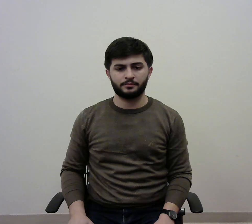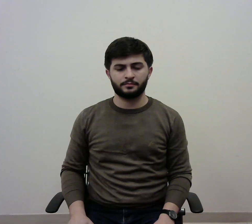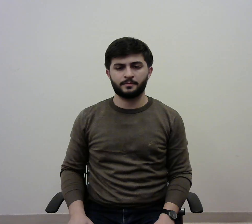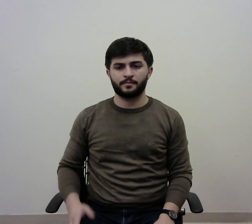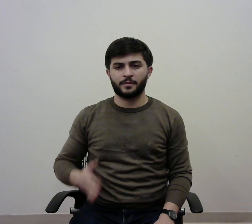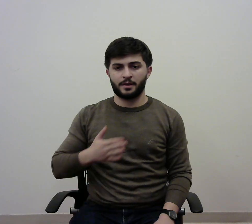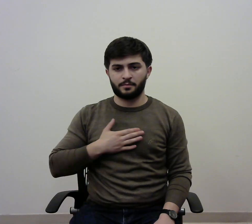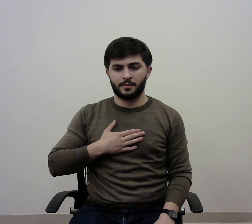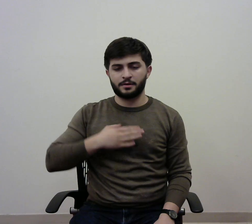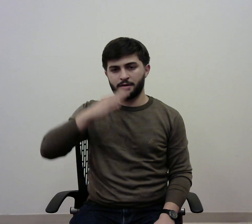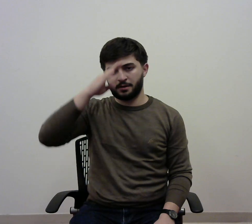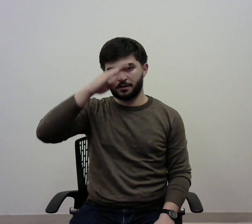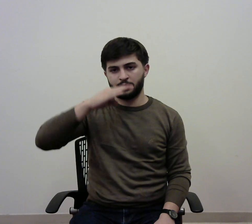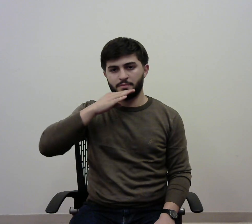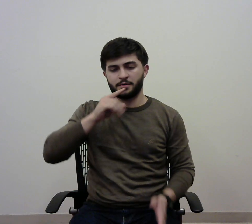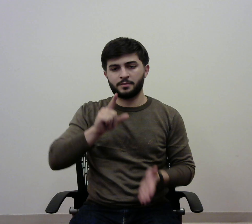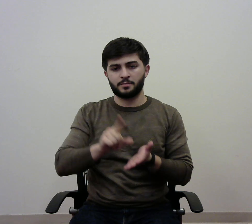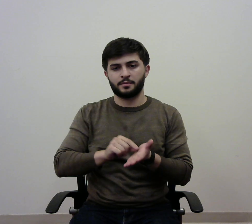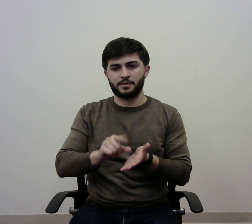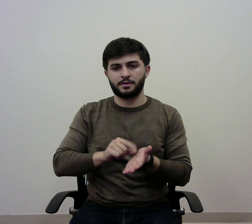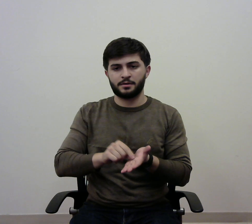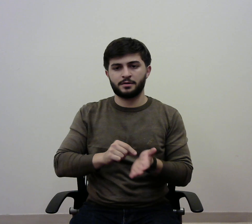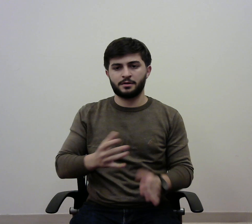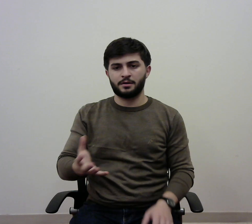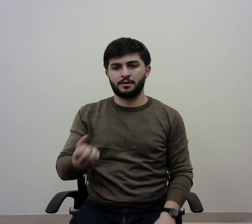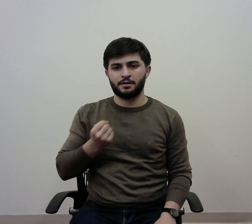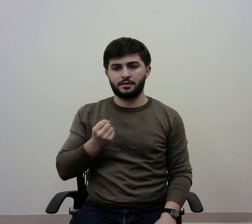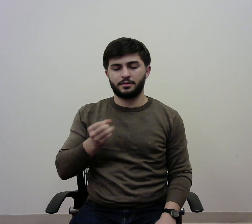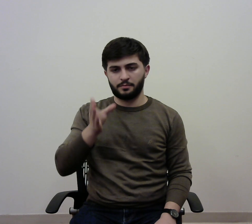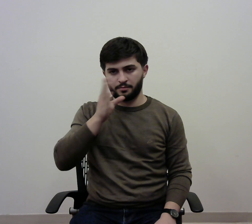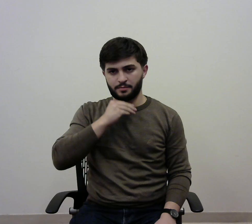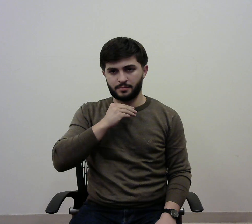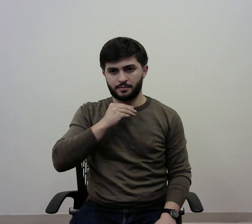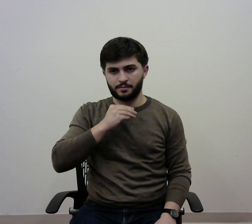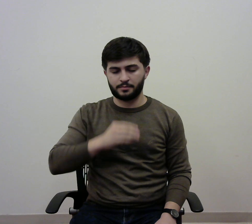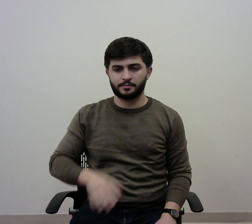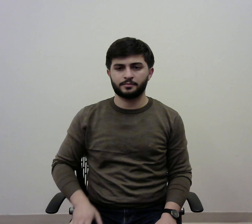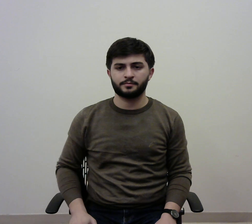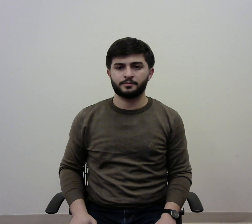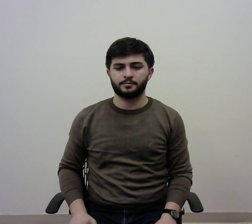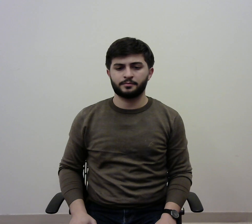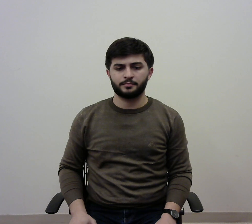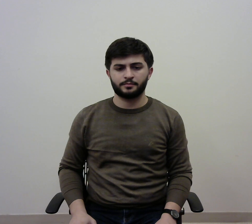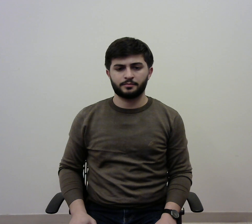Mən atamın pensiyasını ala bilərəm?